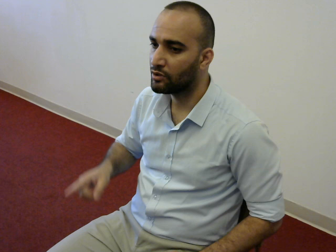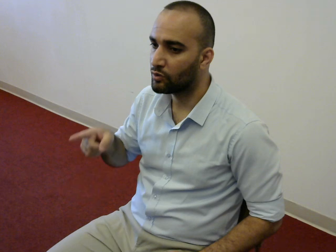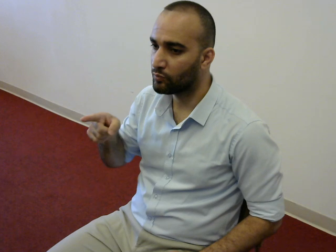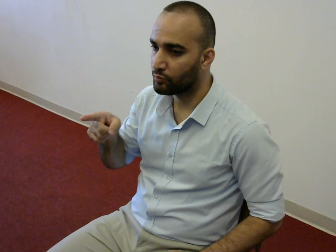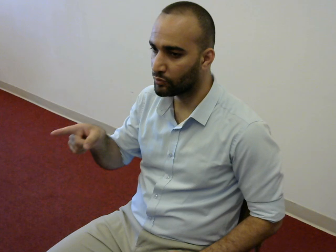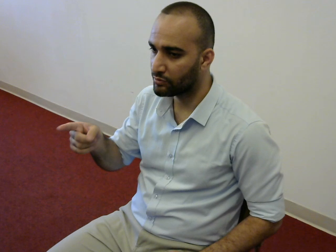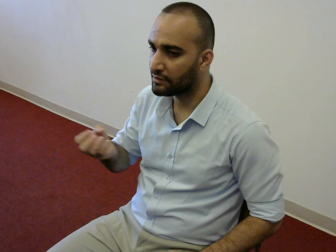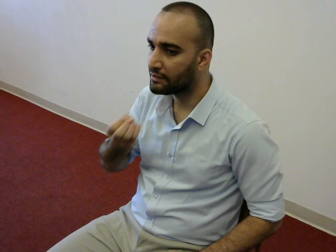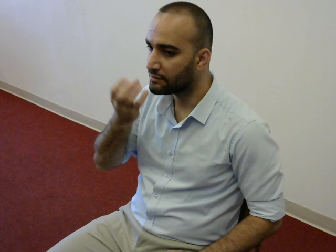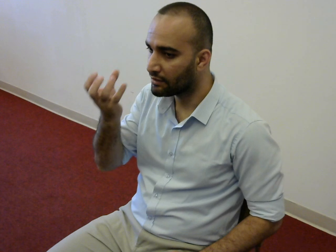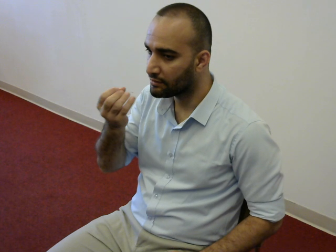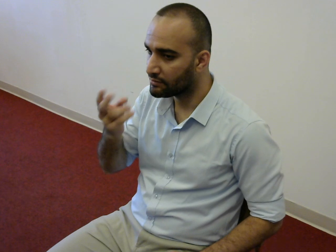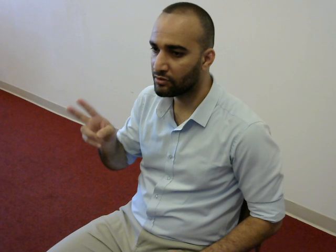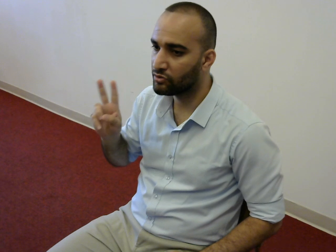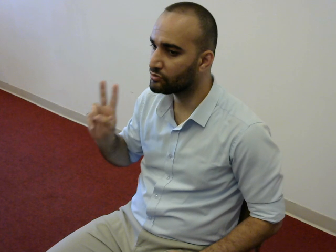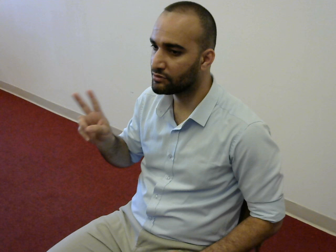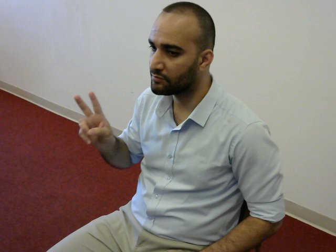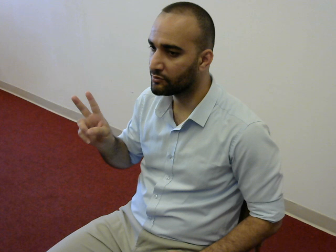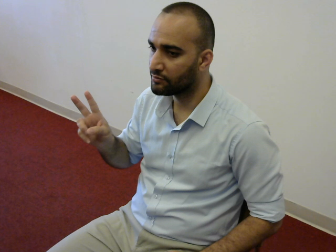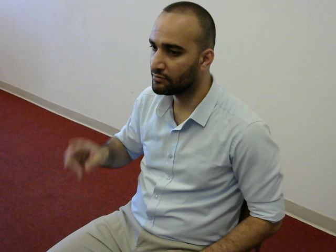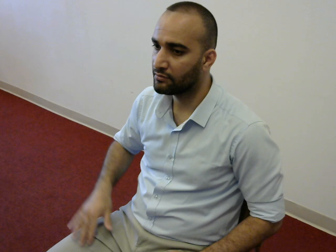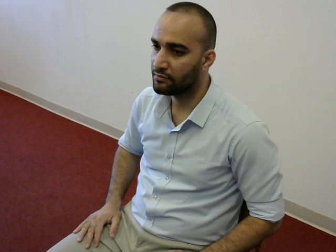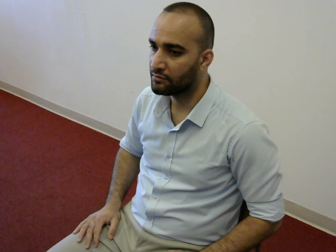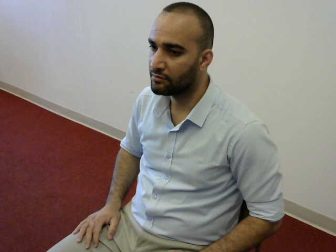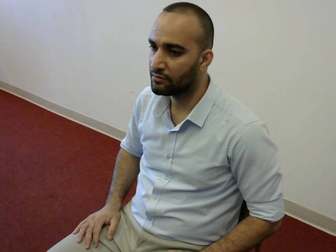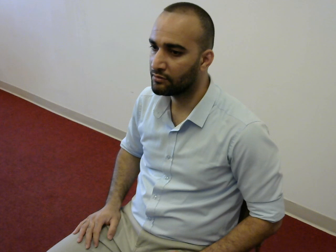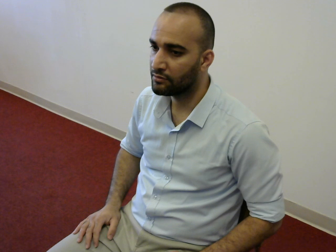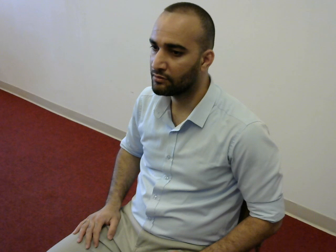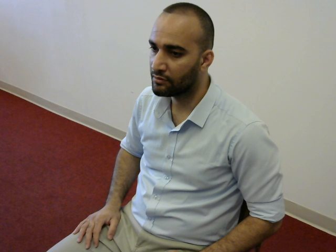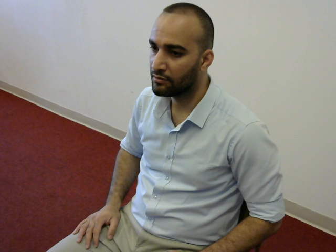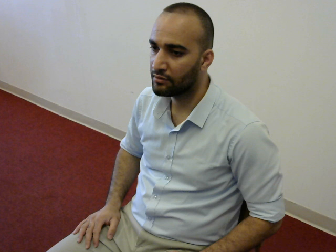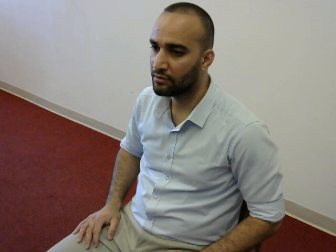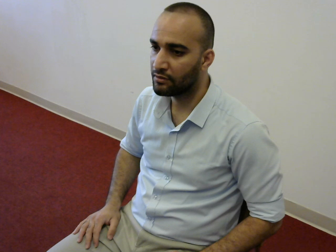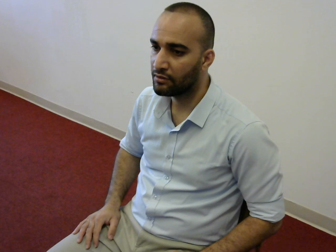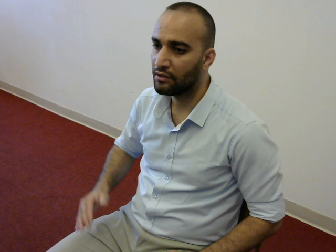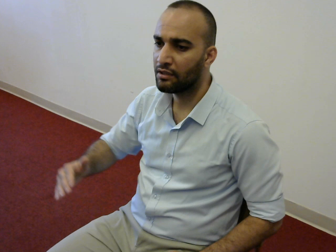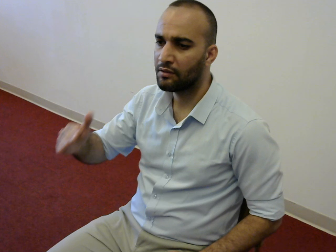Bu çiçəklər kimindir?